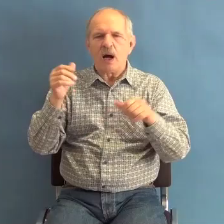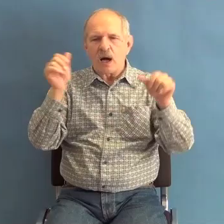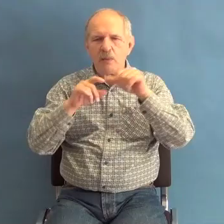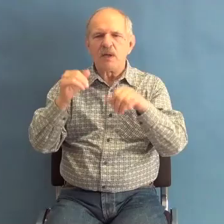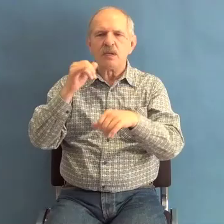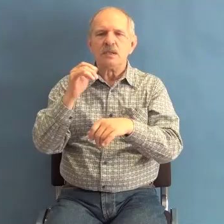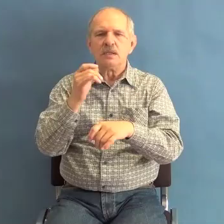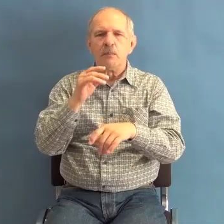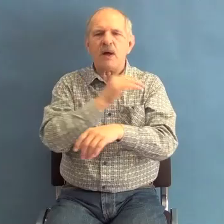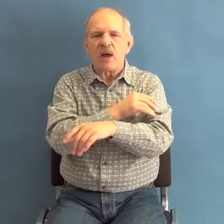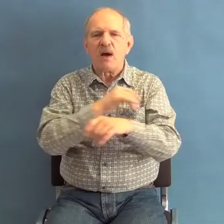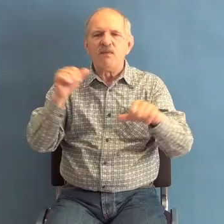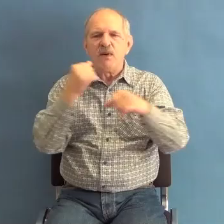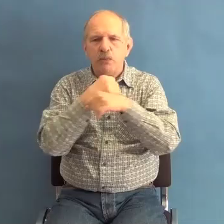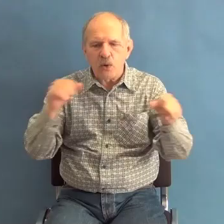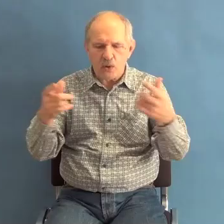Chemia, materiały wybuchowe.